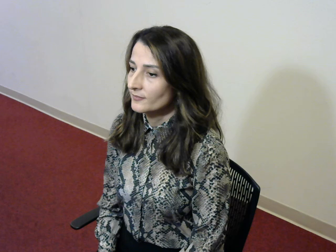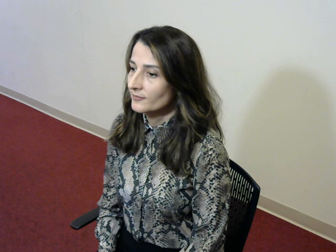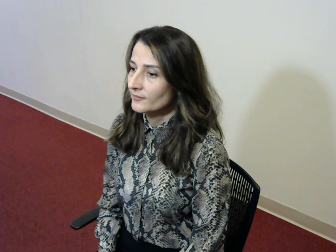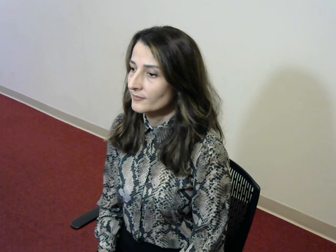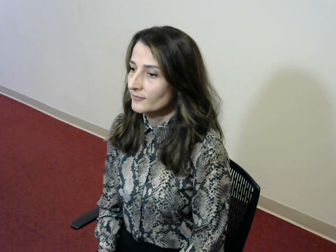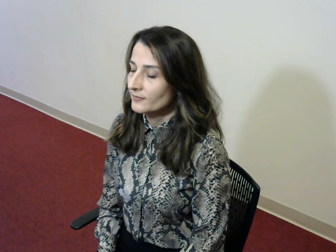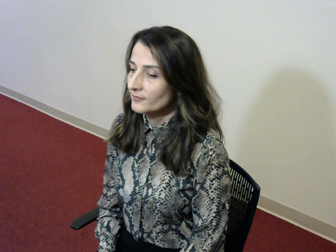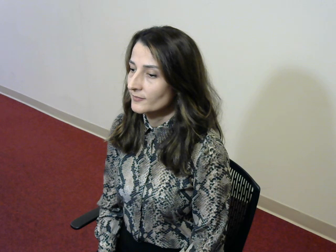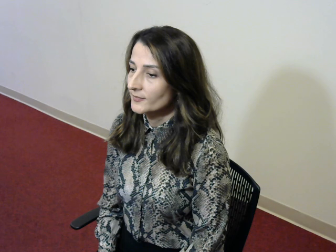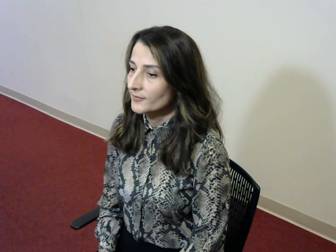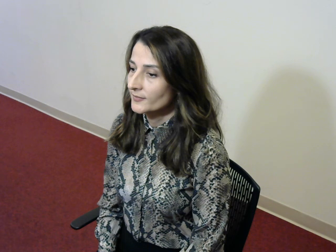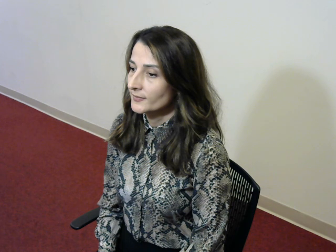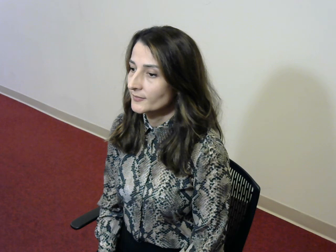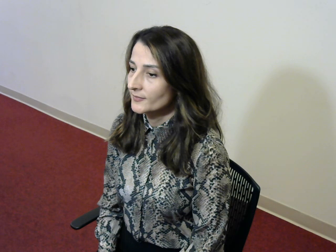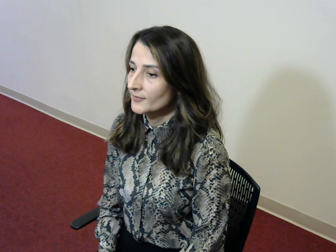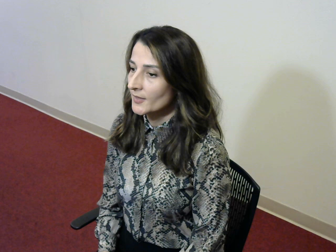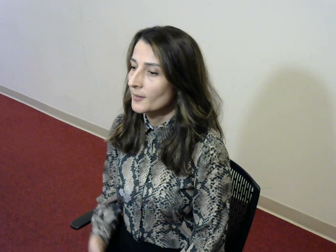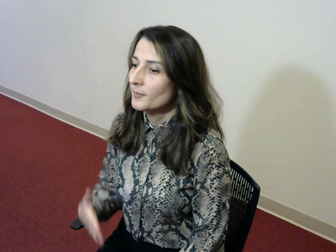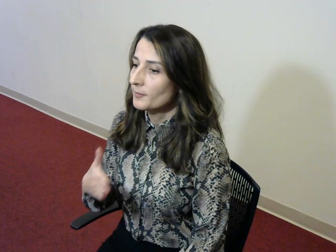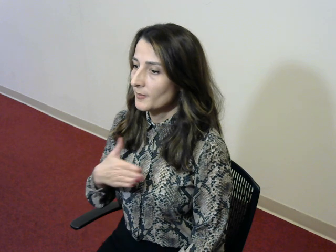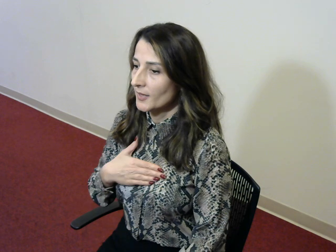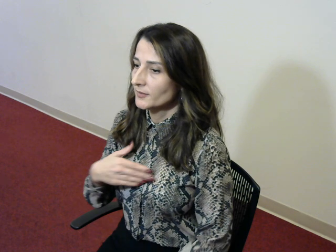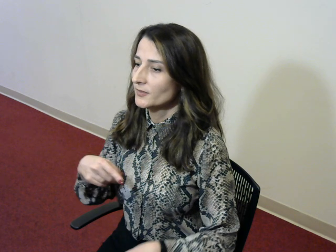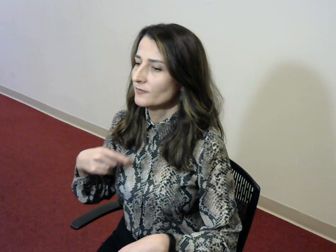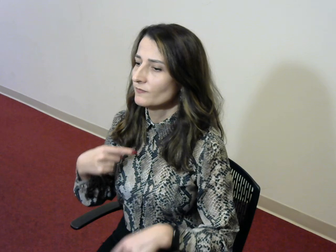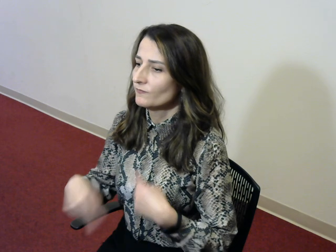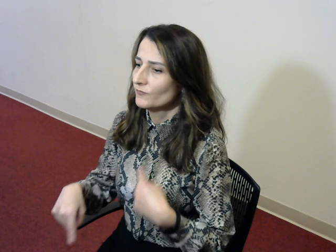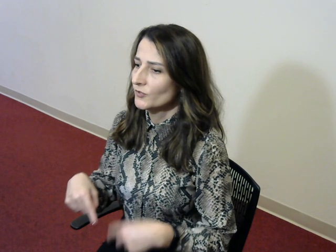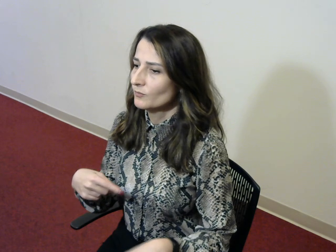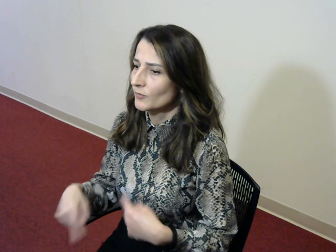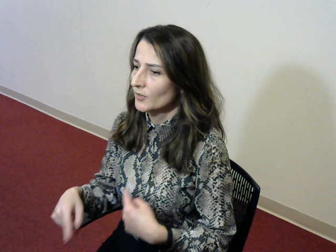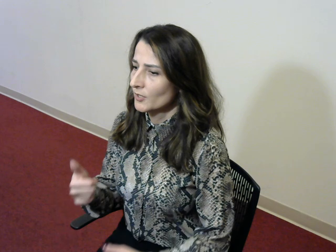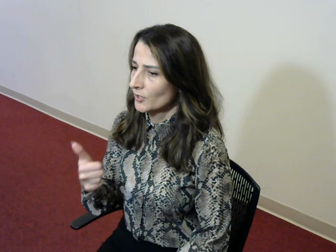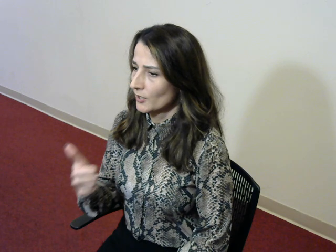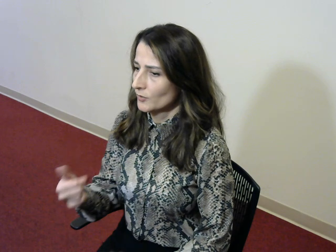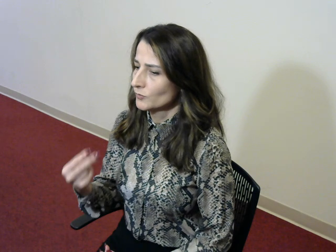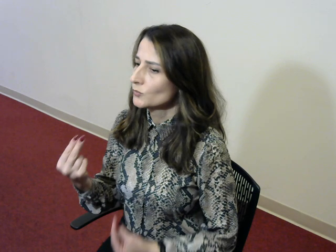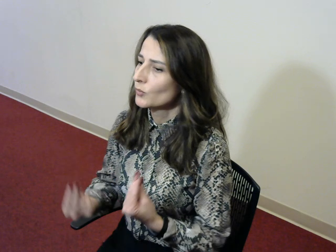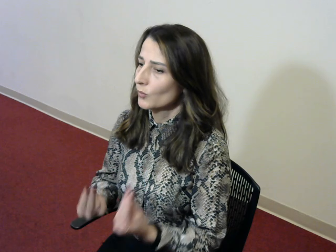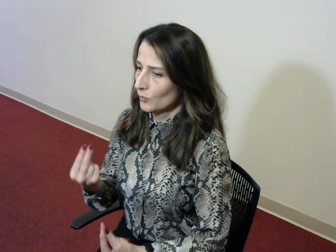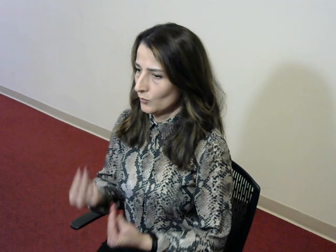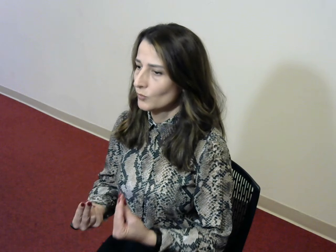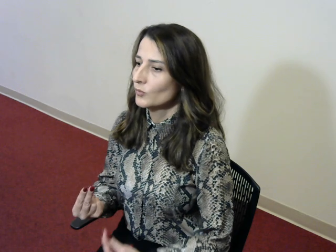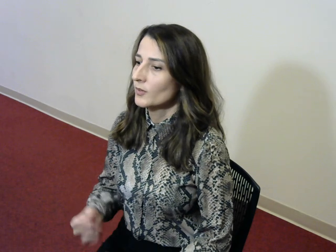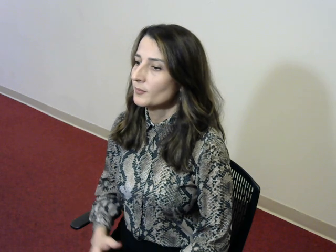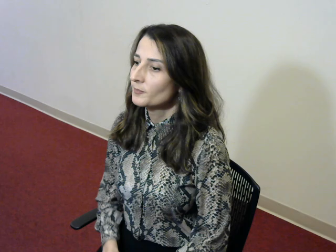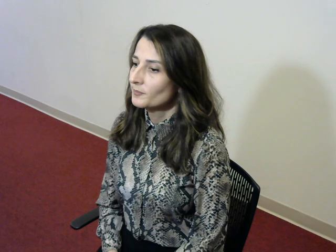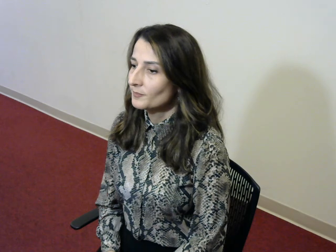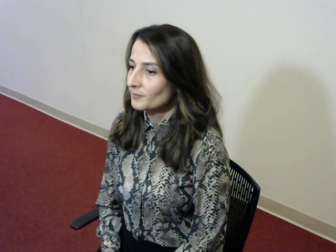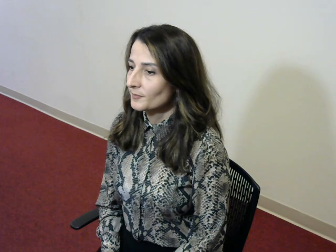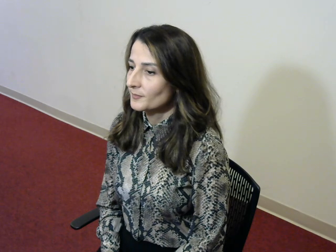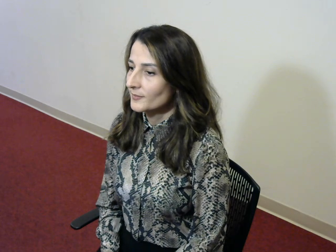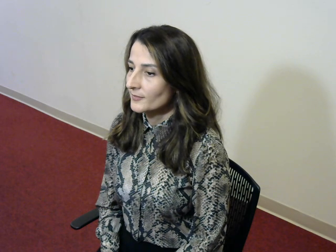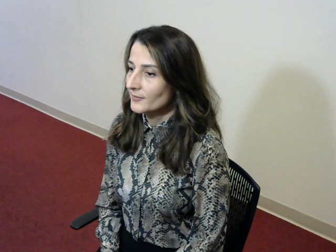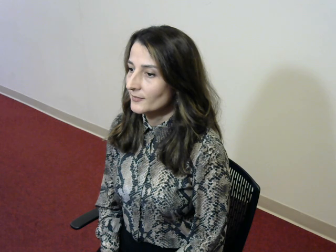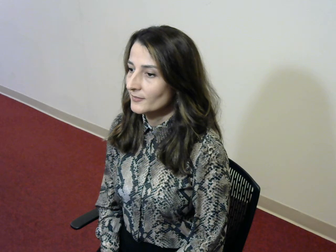Mən futbolu yaxşı oynayıram